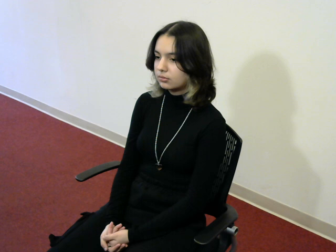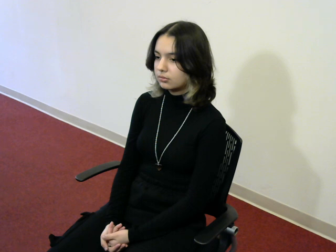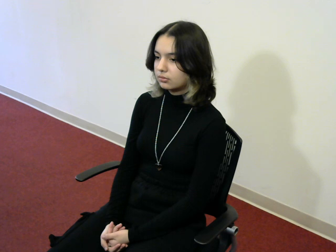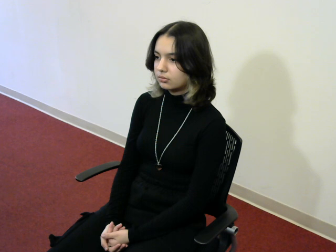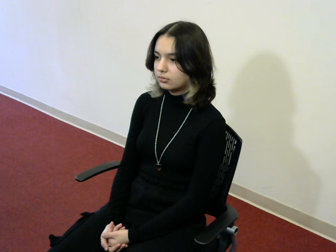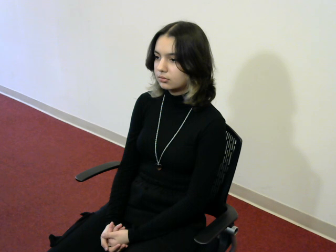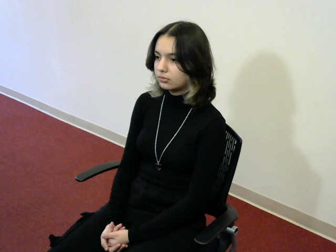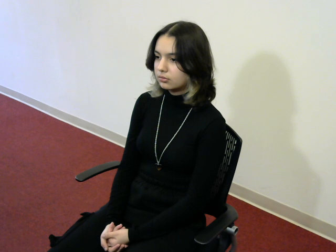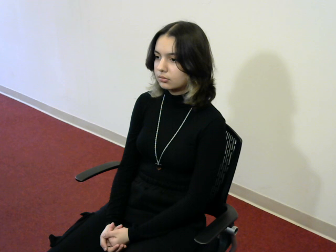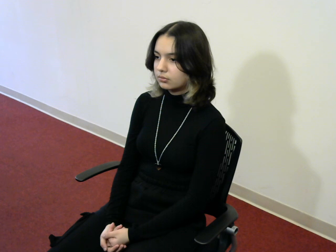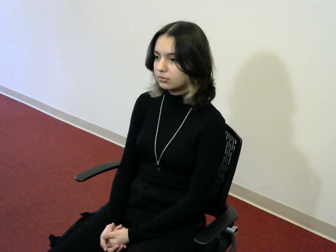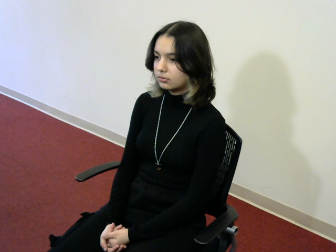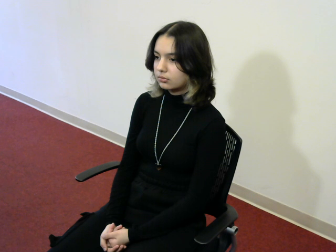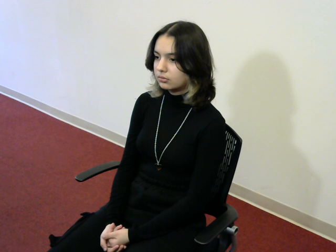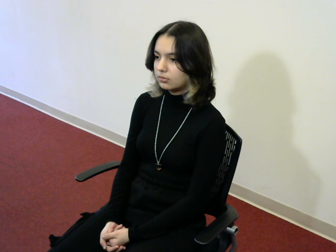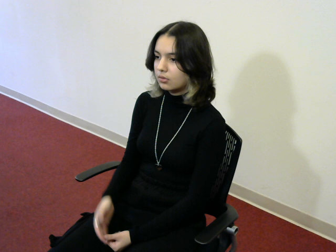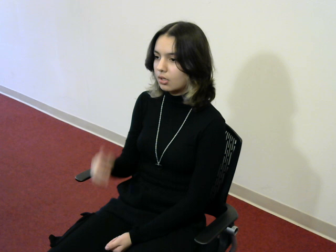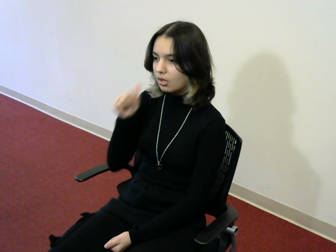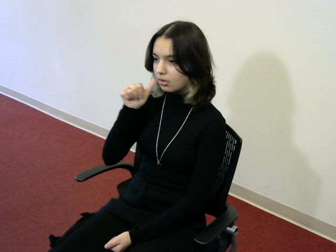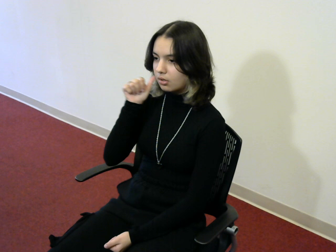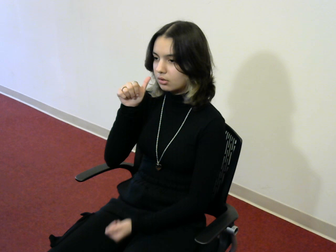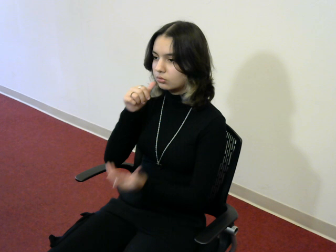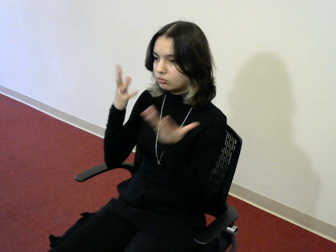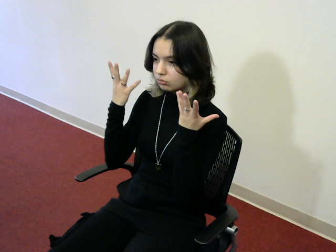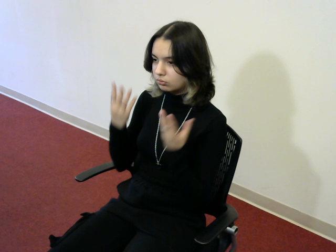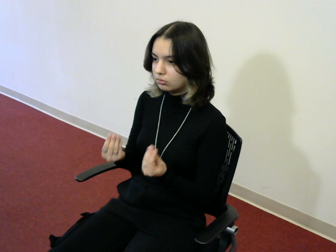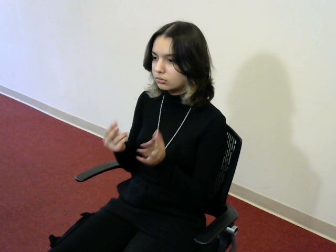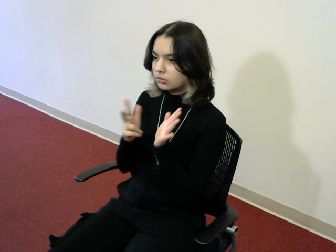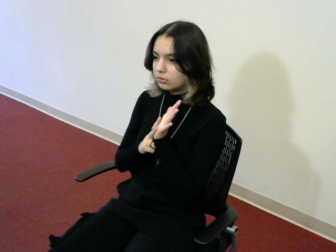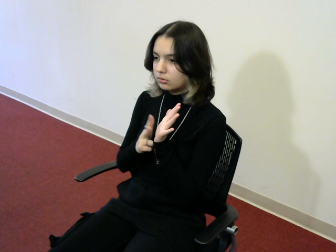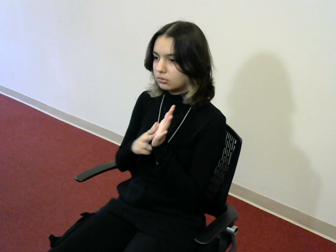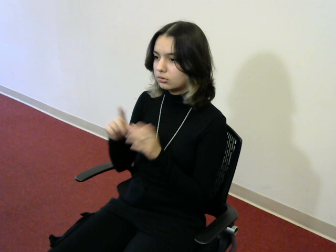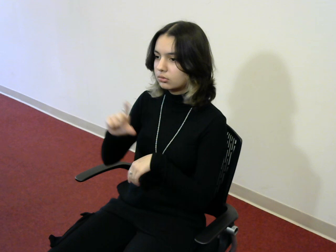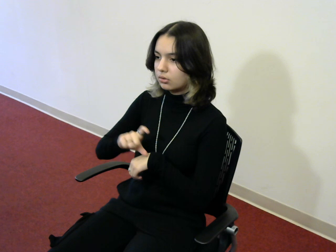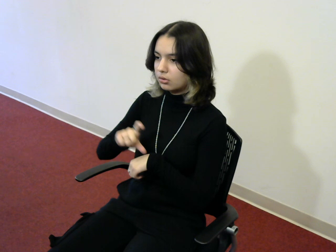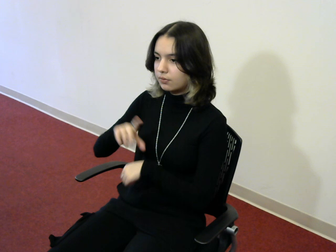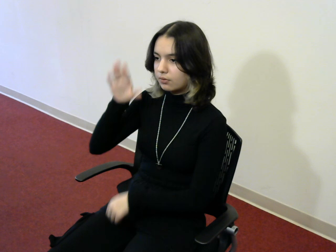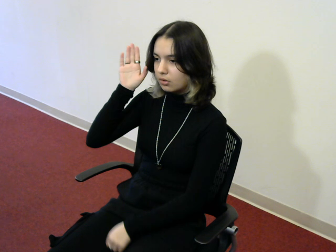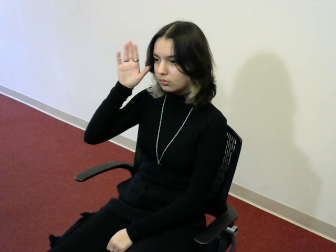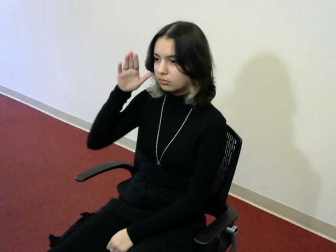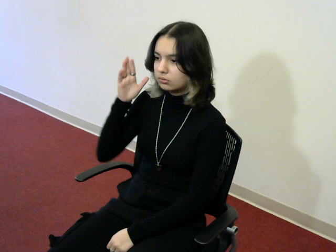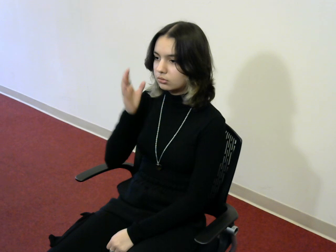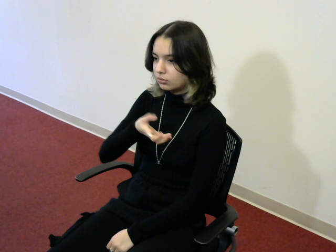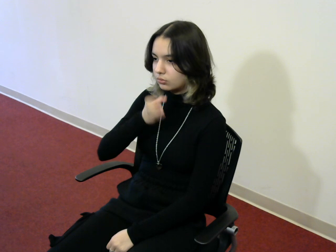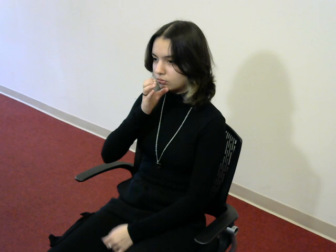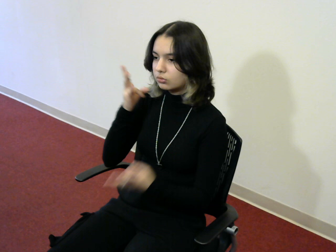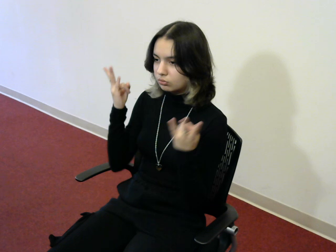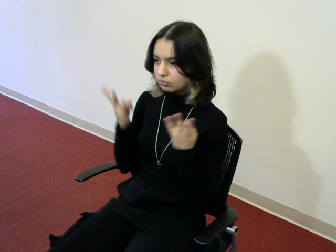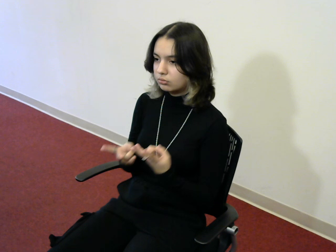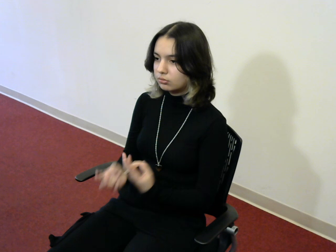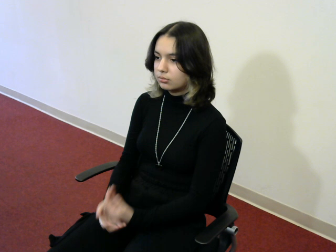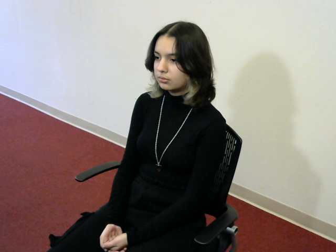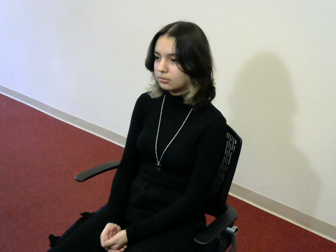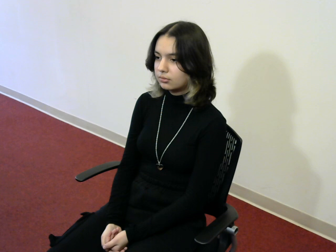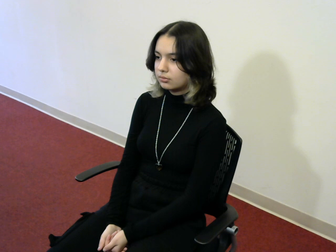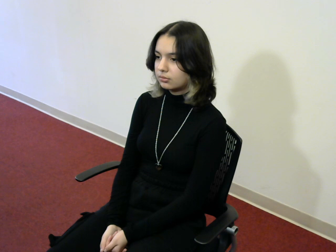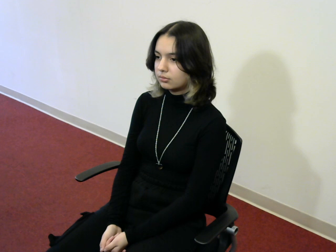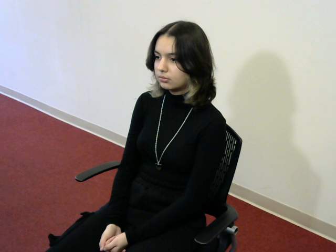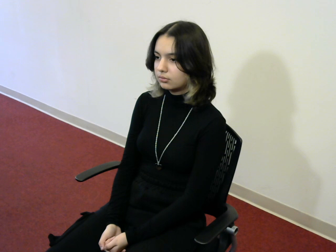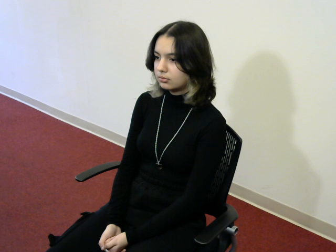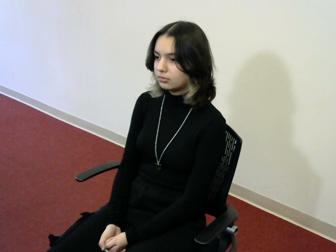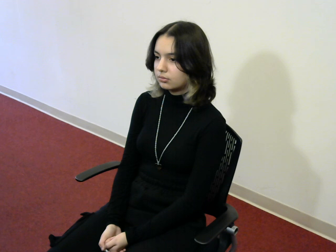Hər gün 8 stəkan su içmək lazımdır